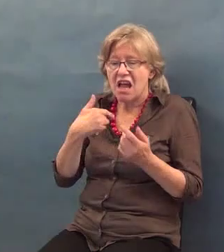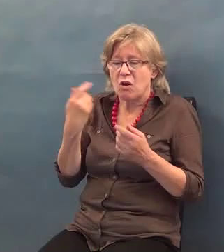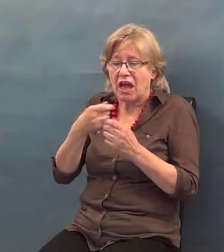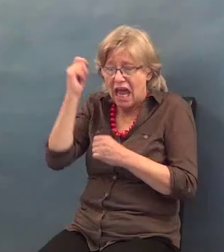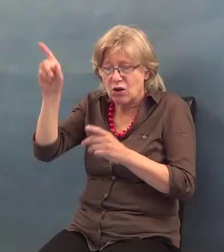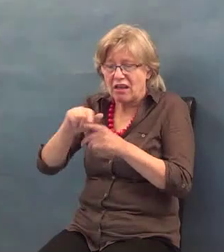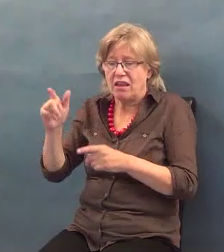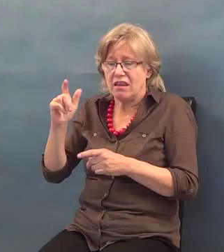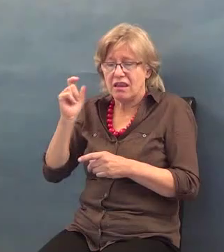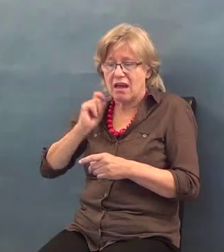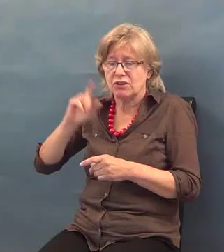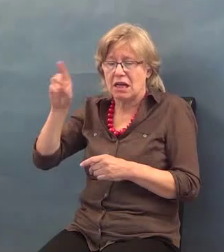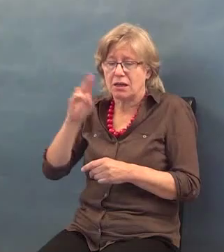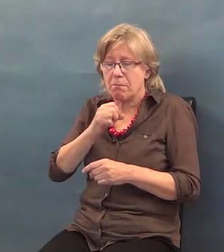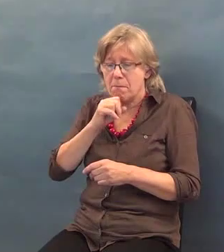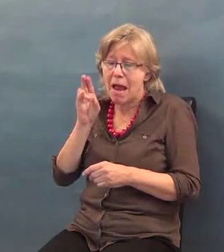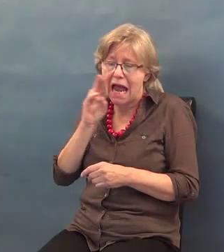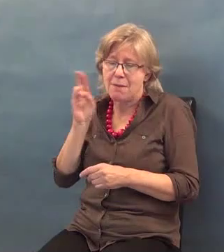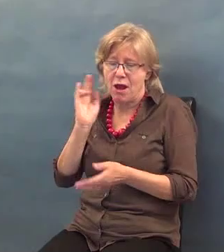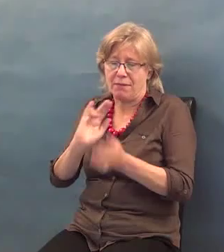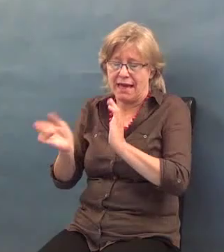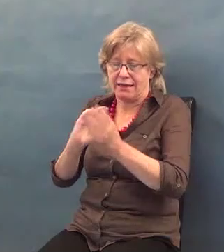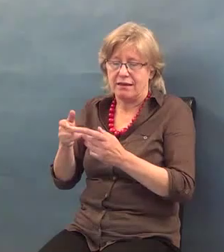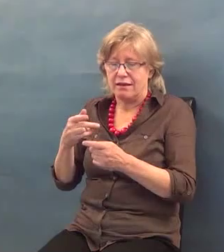Ja jadę na wieś opiekować się mamą.